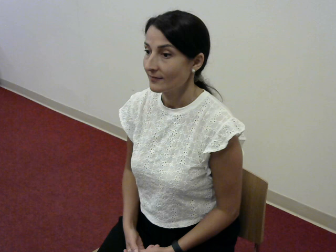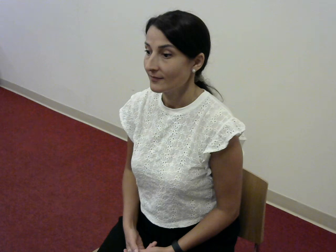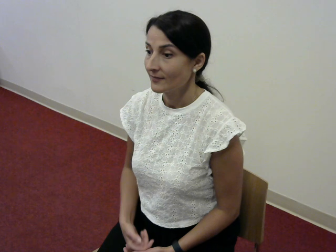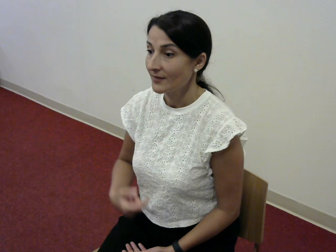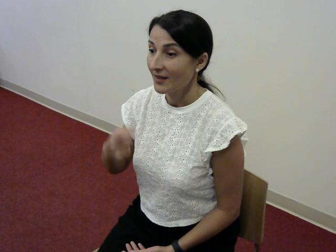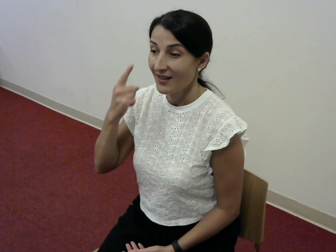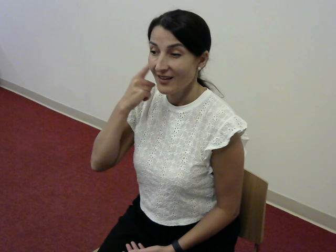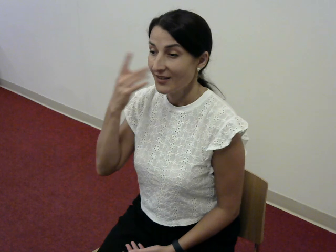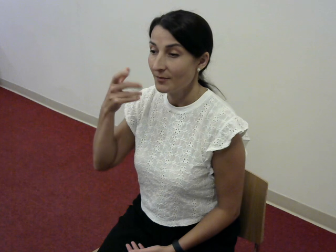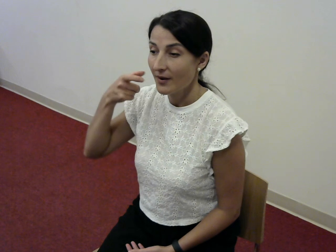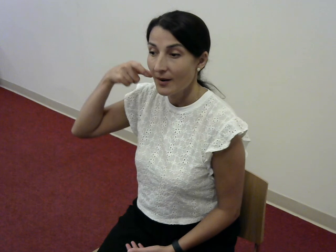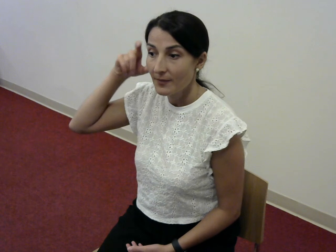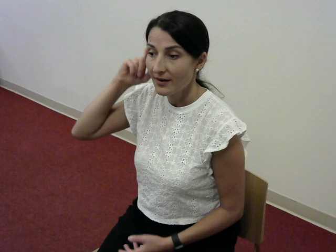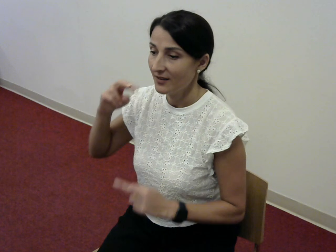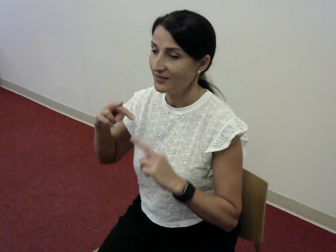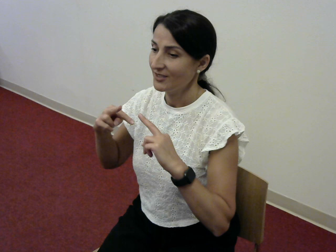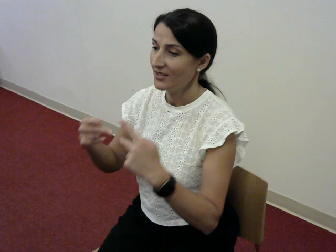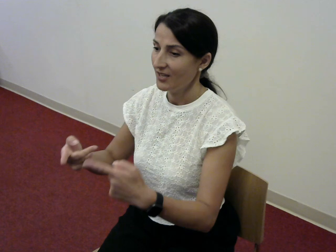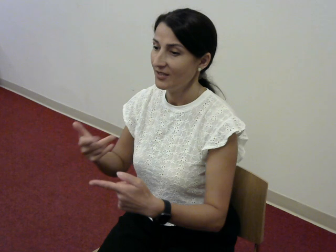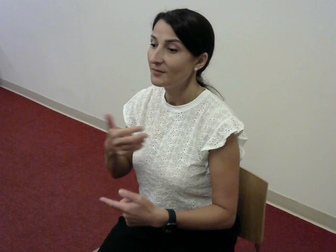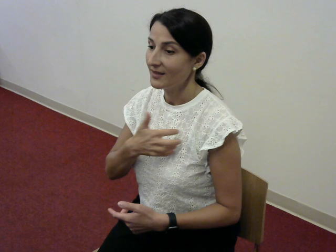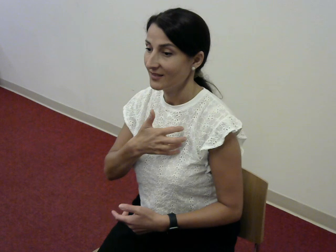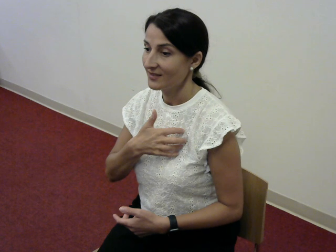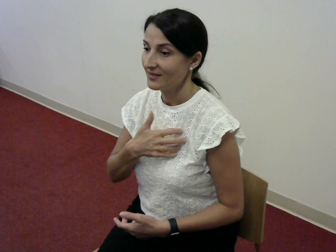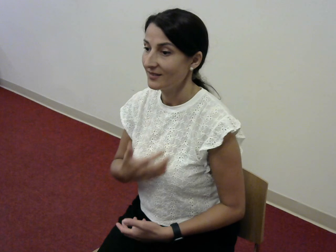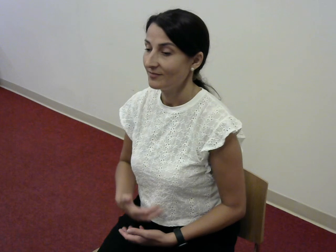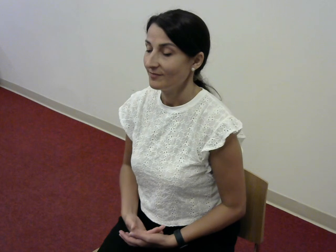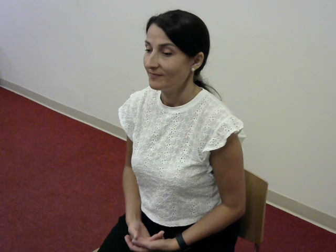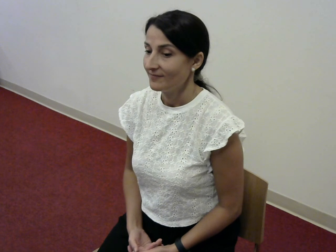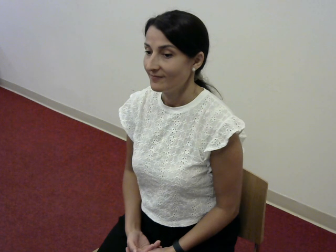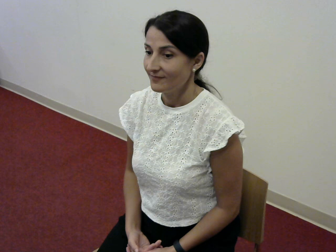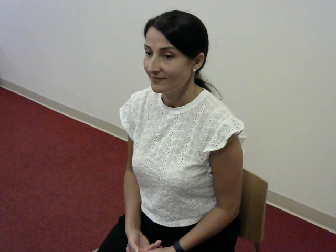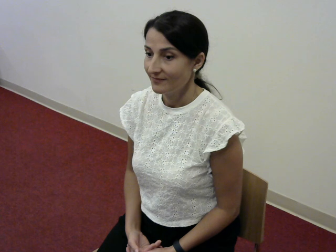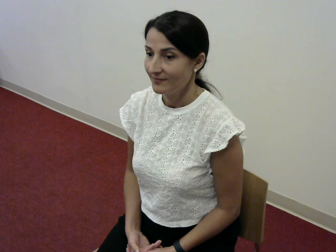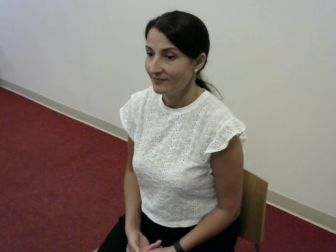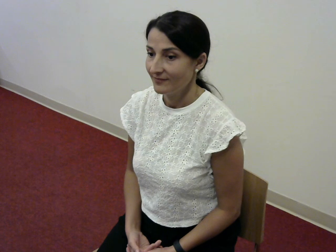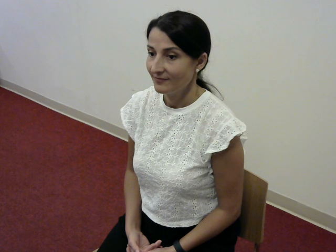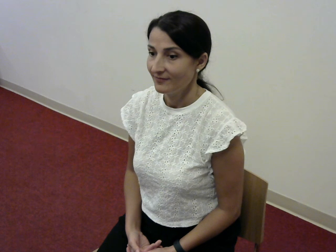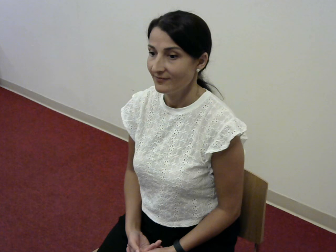Eşitmə aparatını dəyişmək istəyirəm